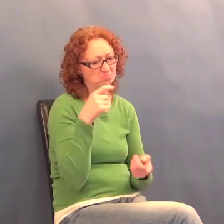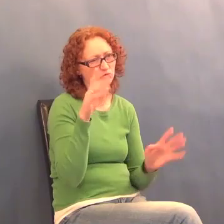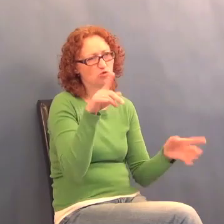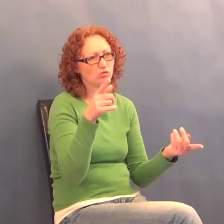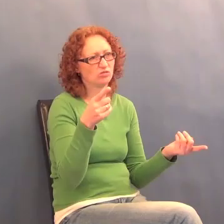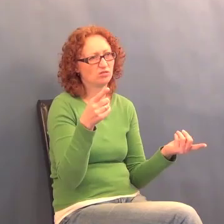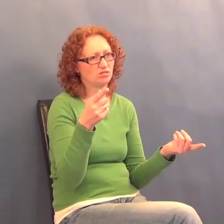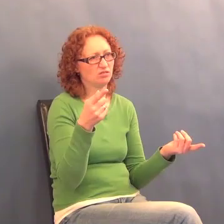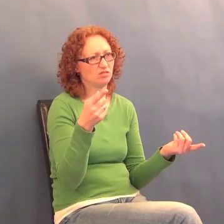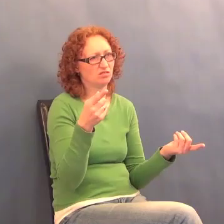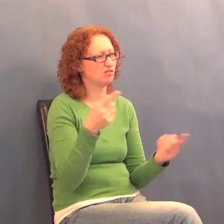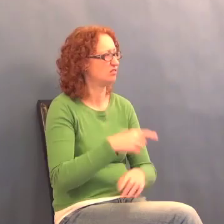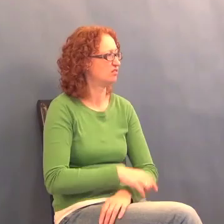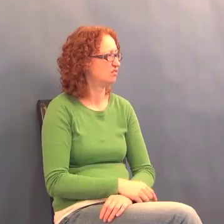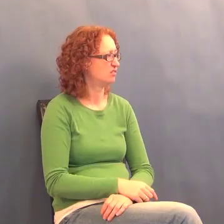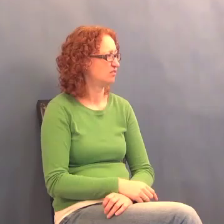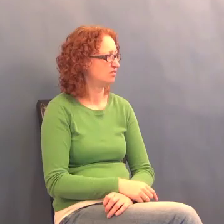Coś się zaczyna.